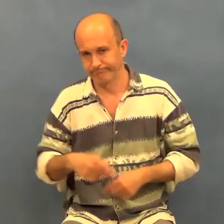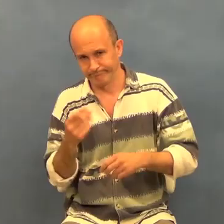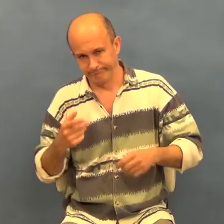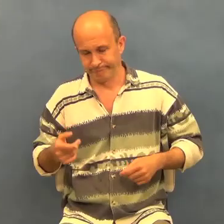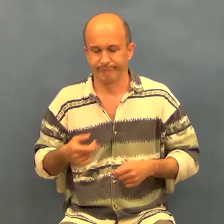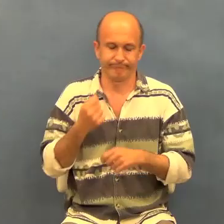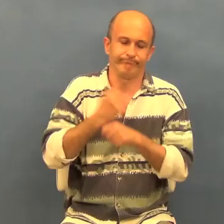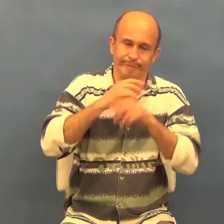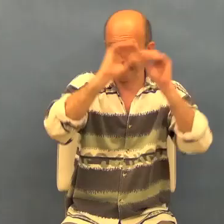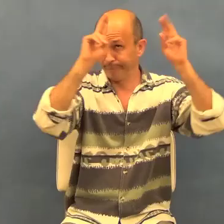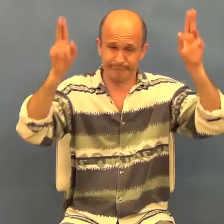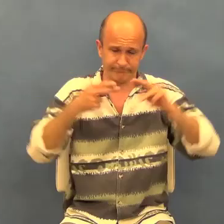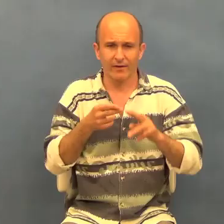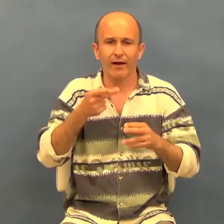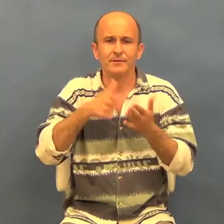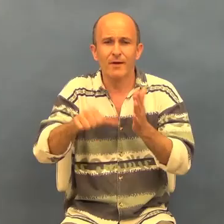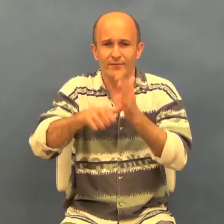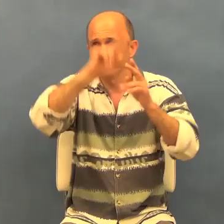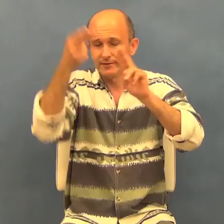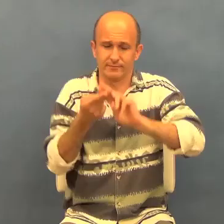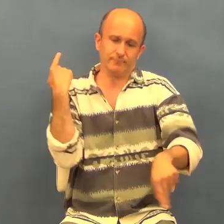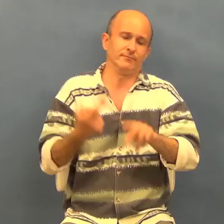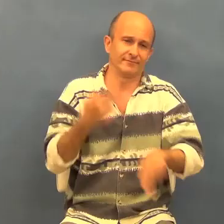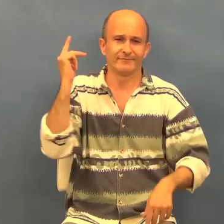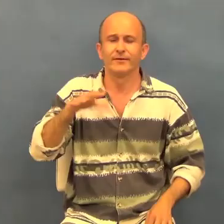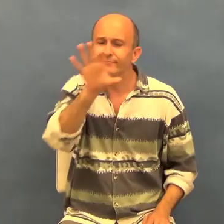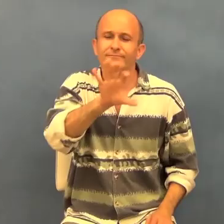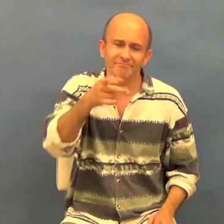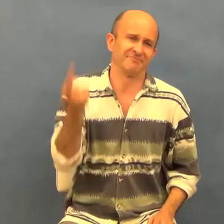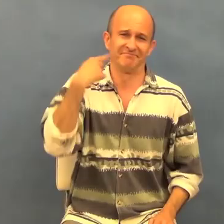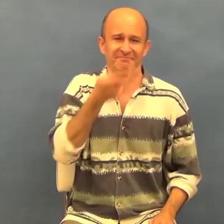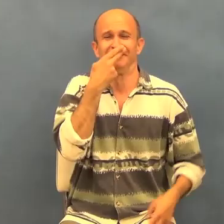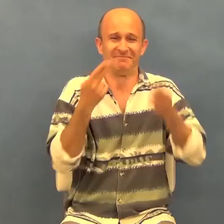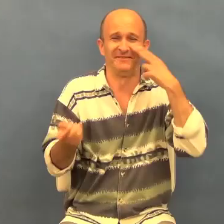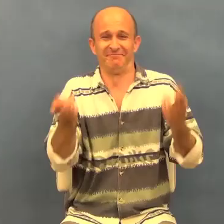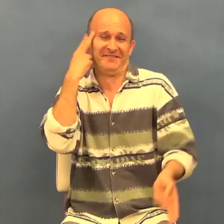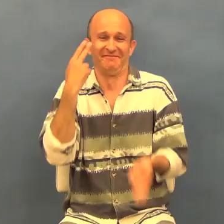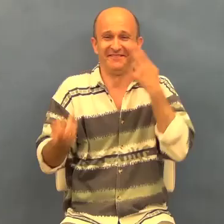Robi i kitem rzuca w tył. Kit trafia w twarz policjanta, który stoi z tyłu.